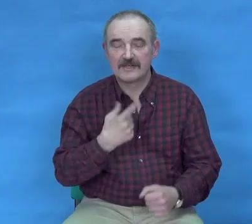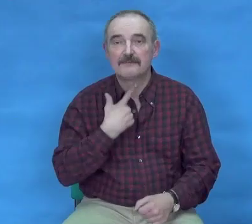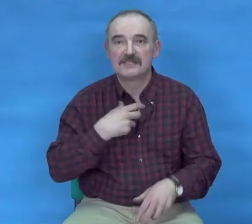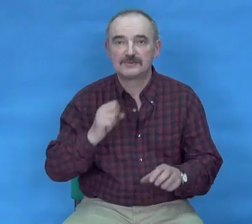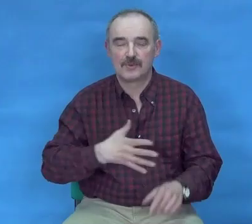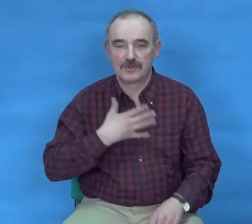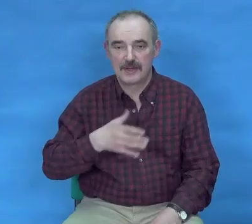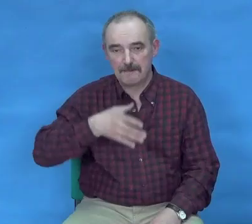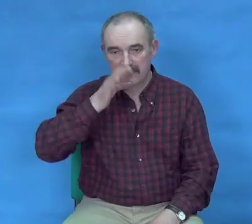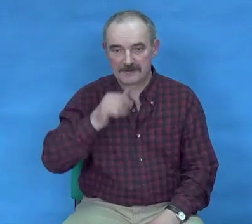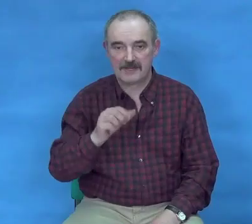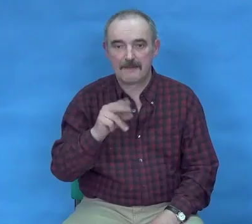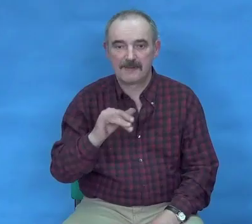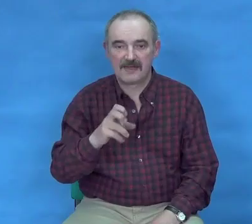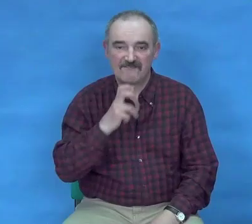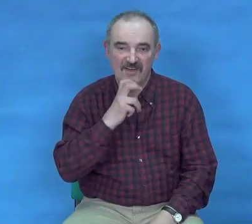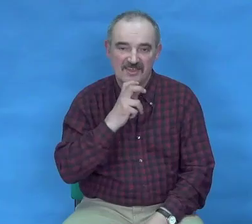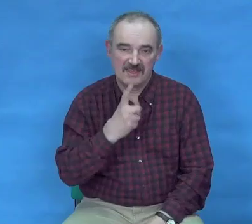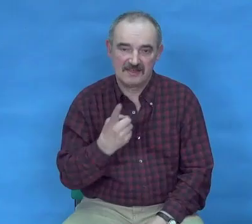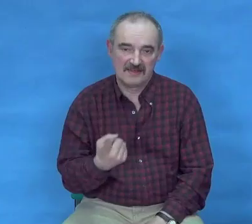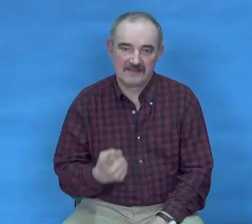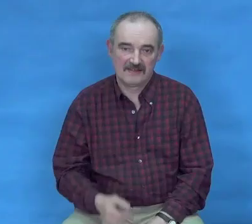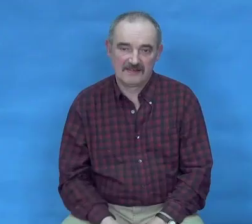Jeśli ktoś ma pragnienie, powinien najpierw napić się wody.